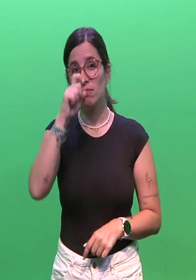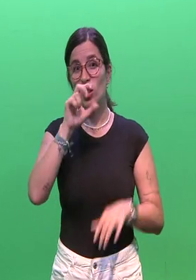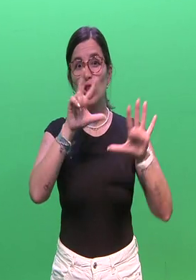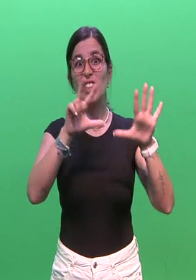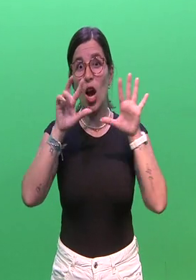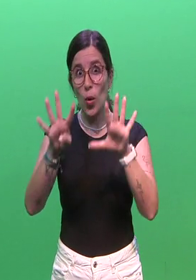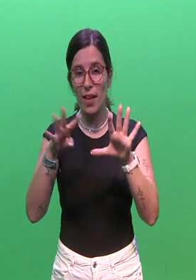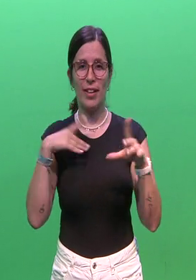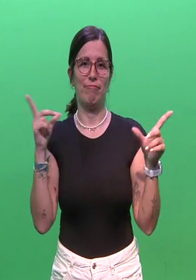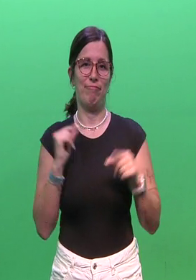Vaig perdre audició quan tenia vuitanta-nou anys.